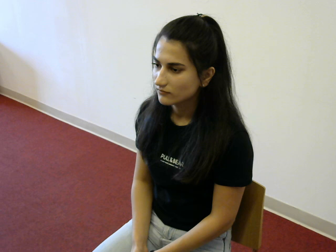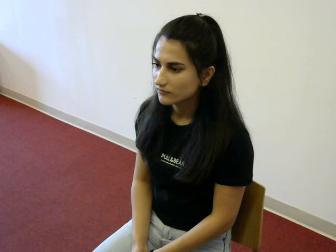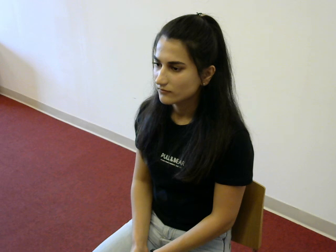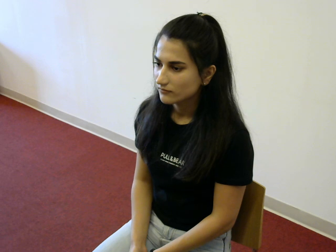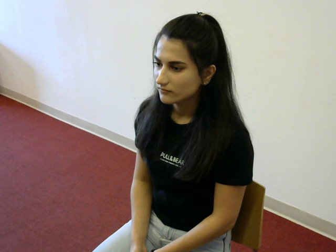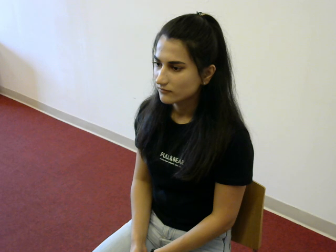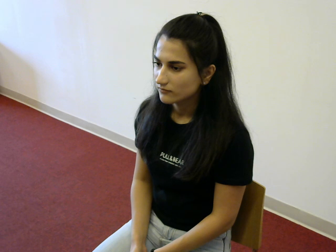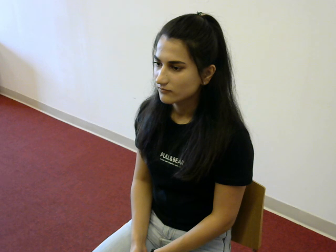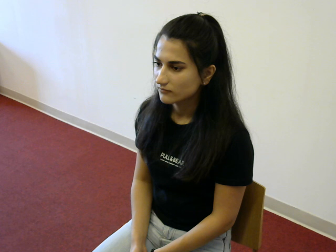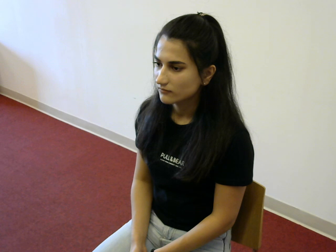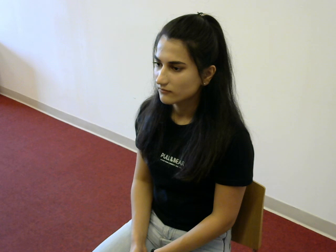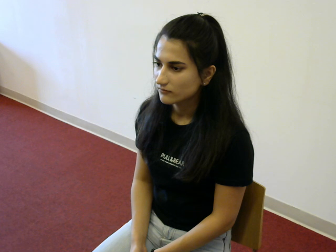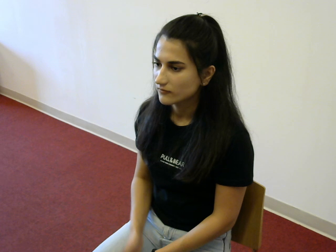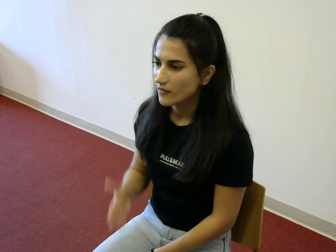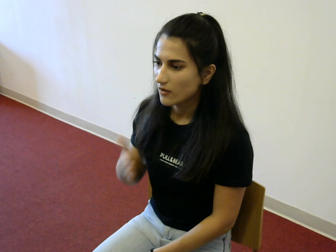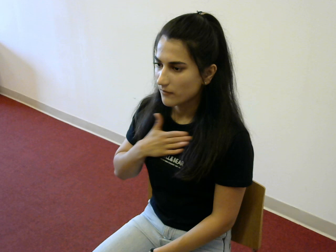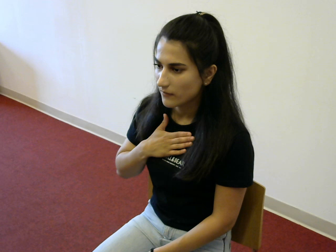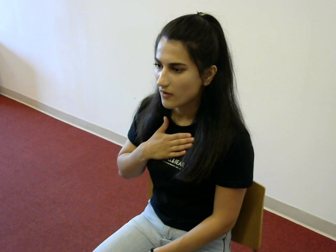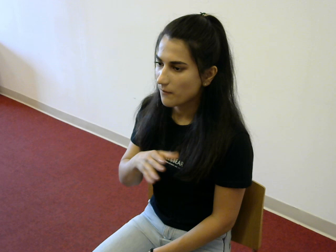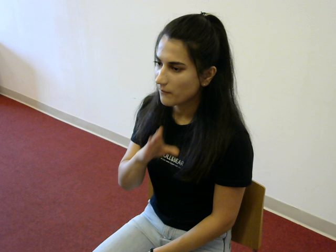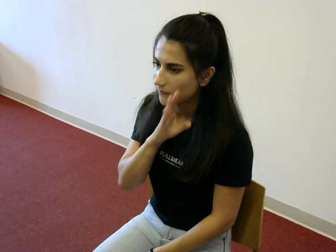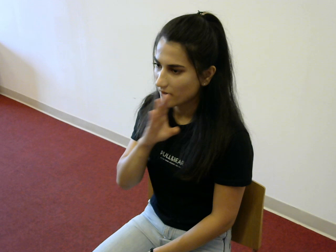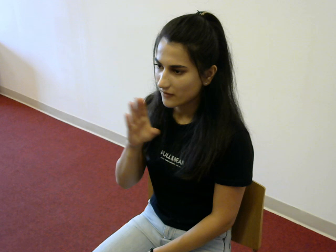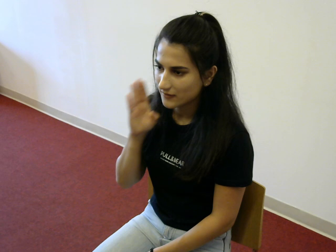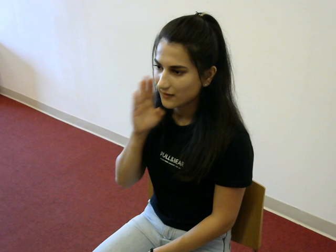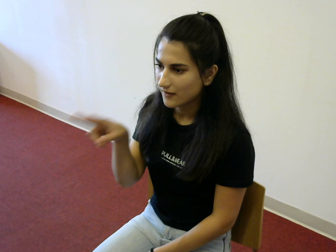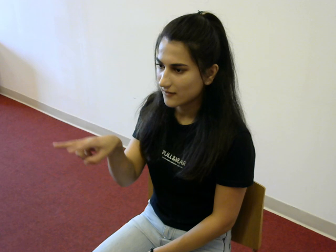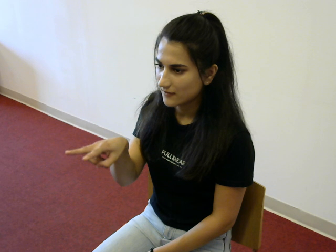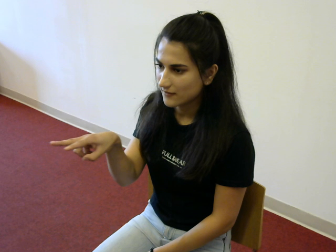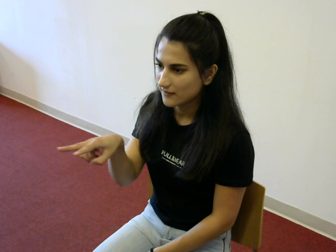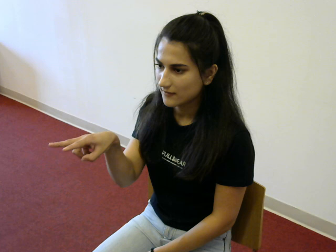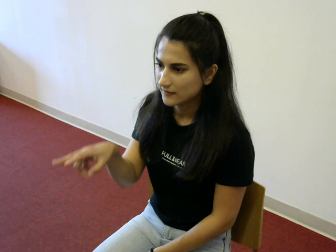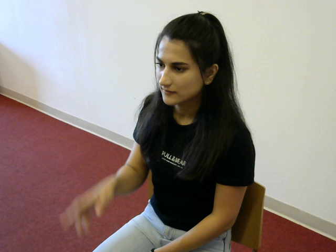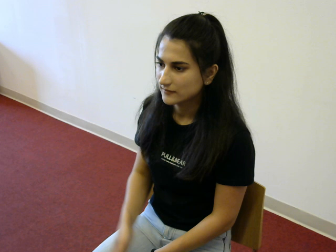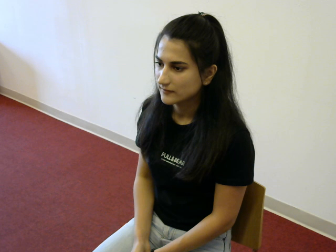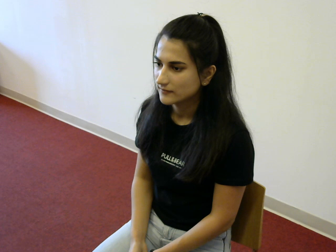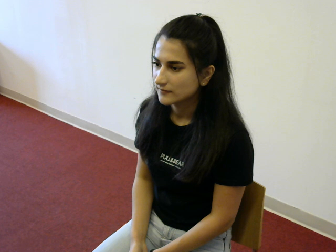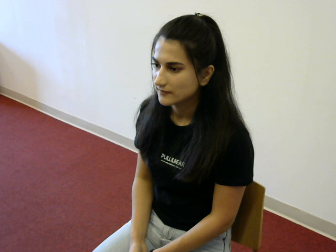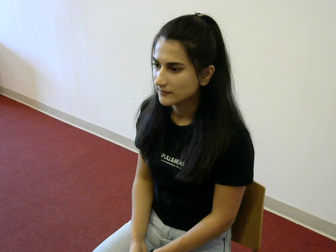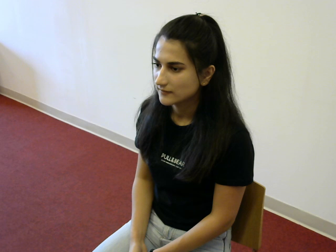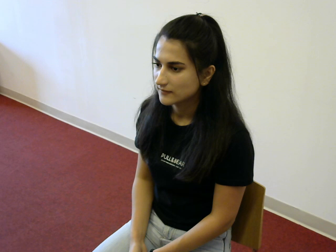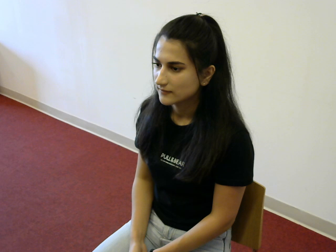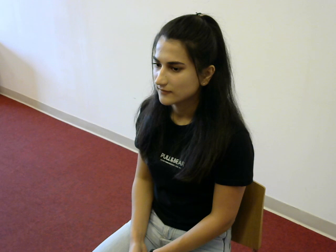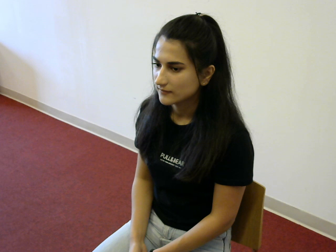Mənim anam Lənkərandandır